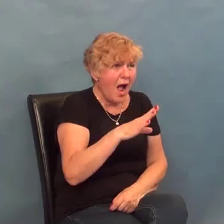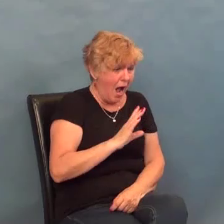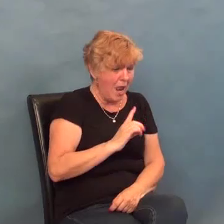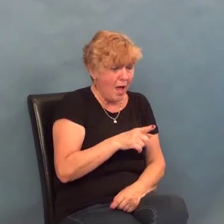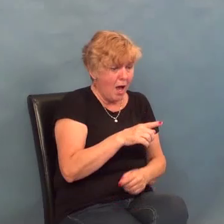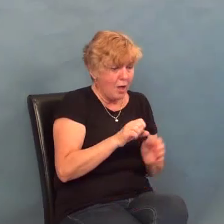Do osiemnastej pasuje.